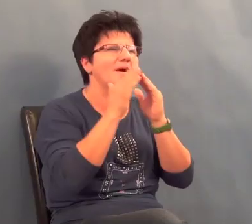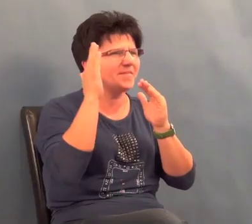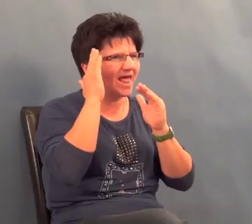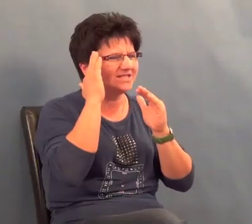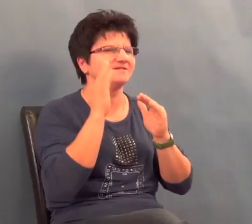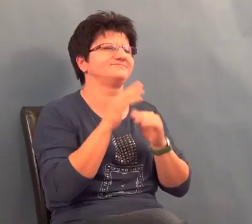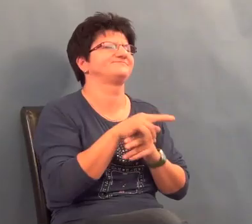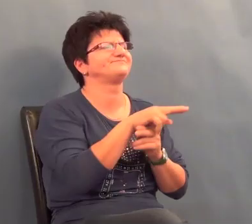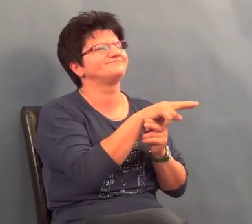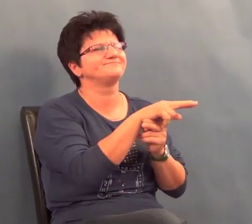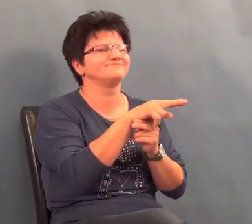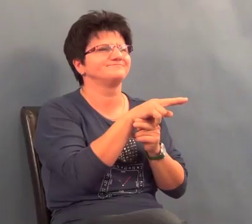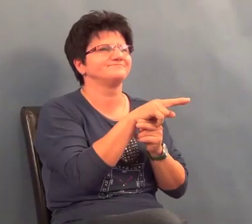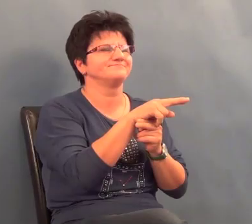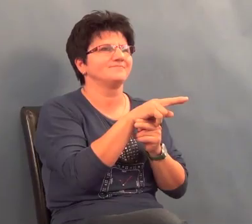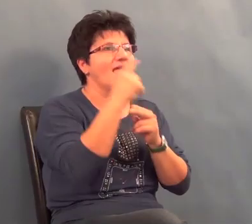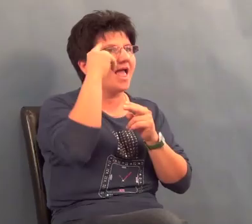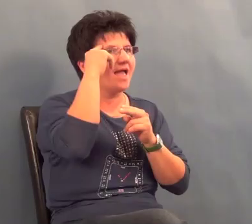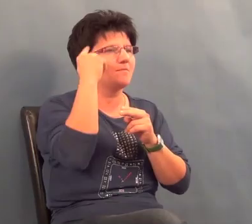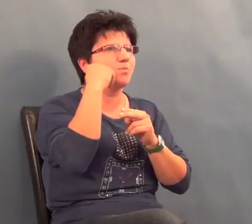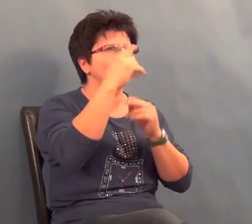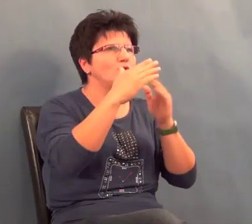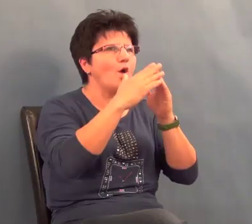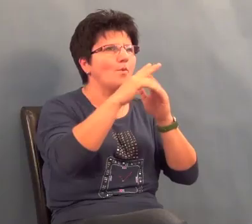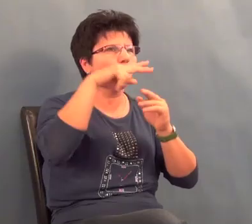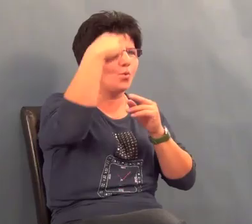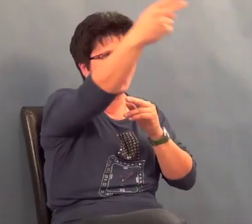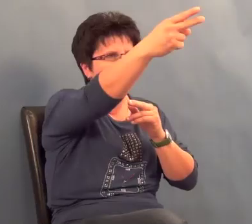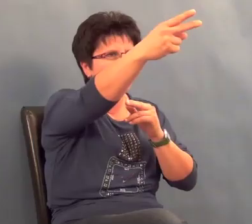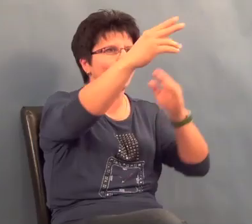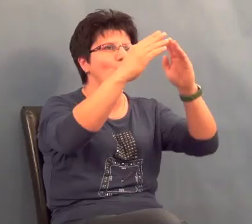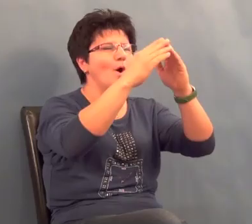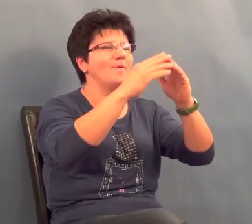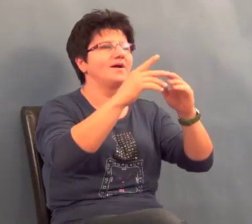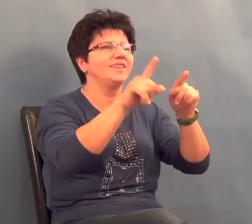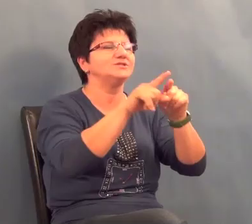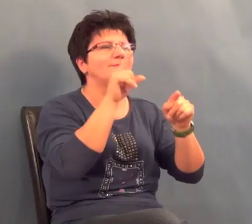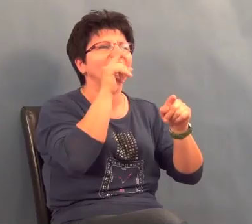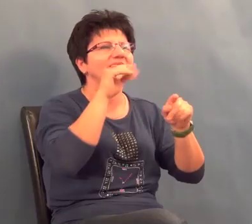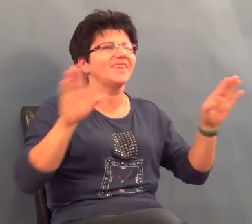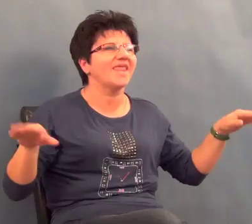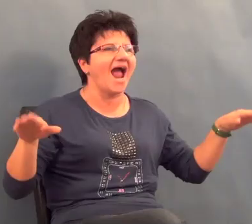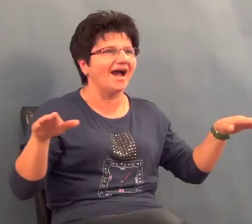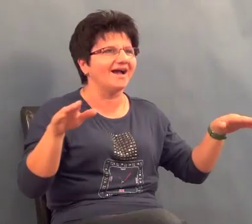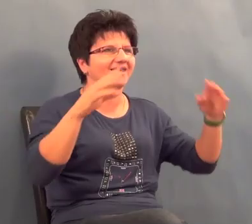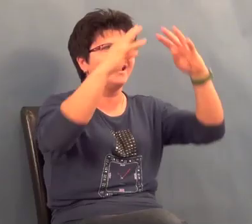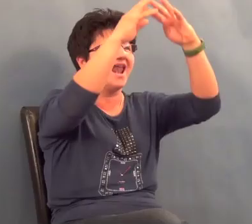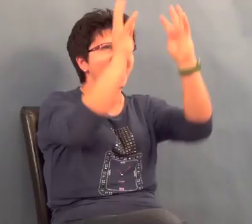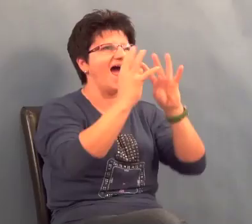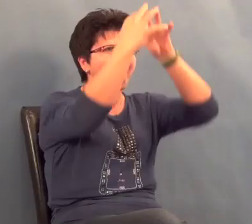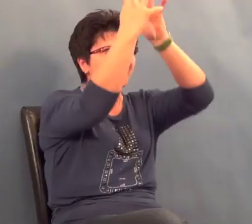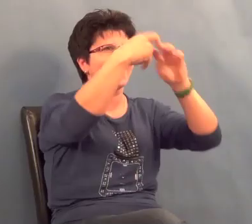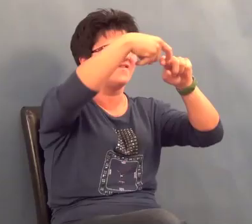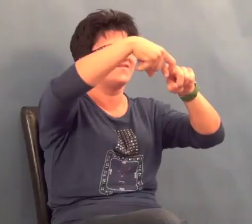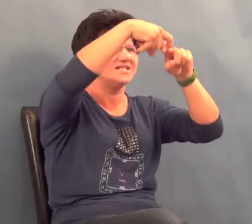Patrzy, ale przypomina sobie, że naprzeciwko jego domu, w wiszącej klatce, mieszka ptaszek.